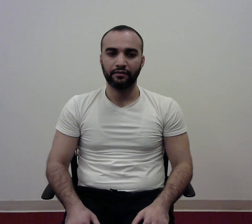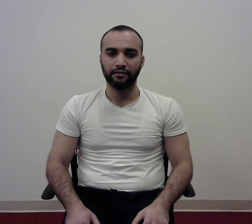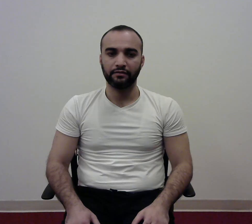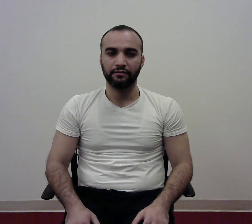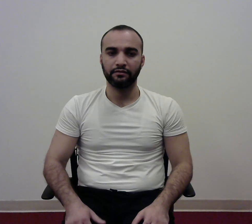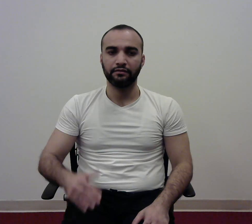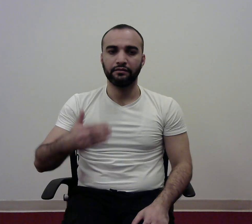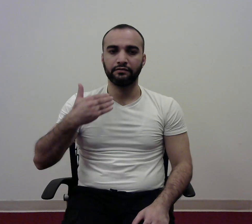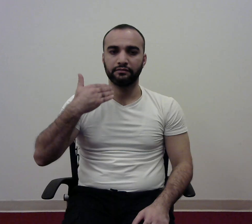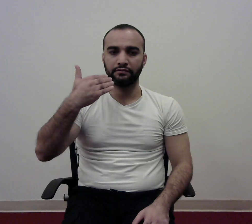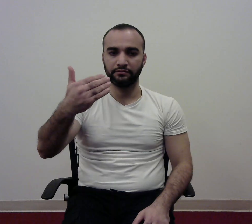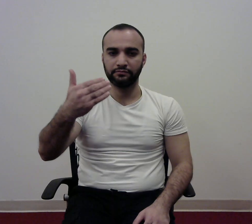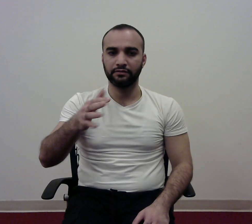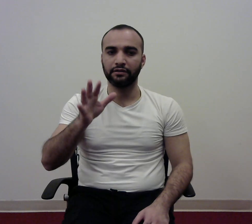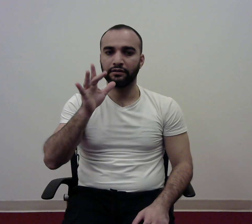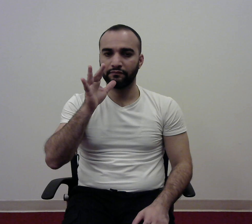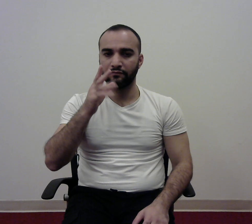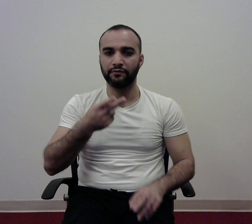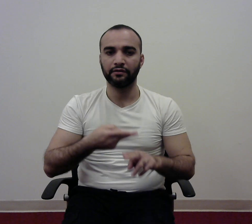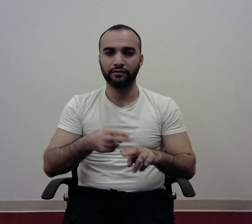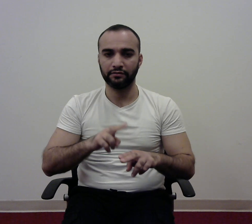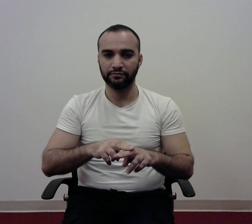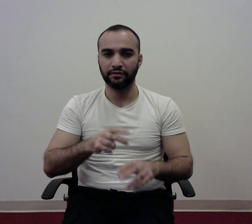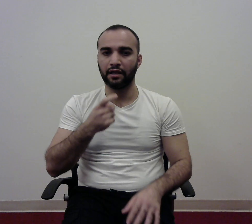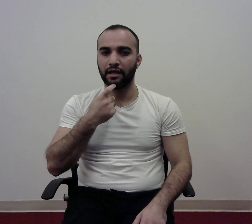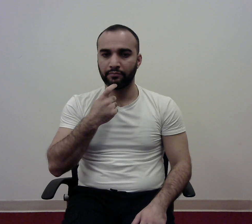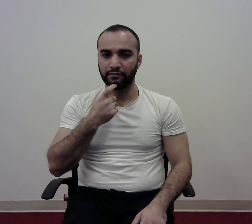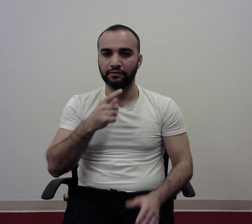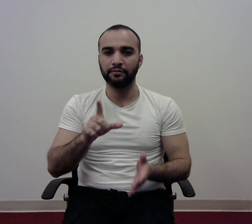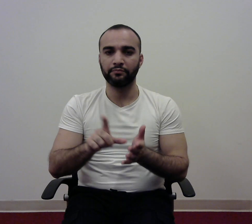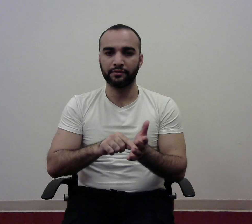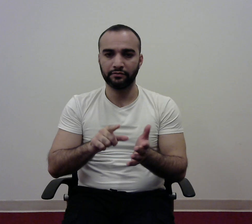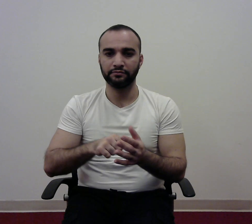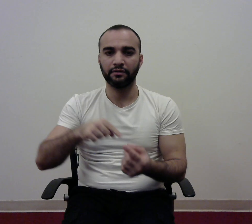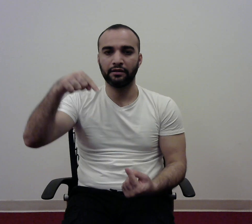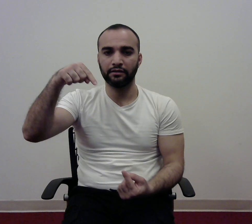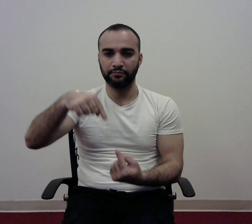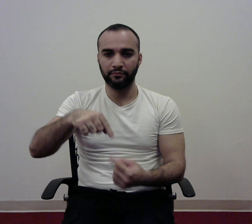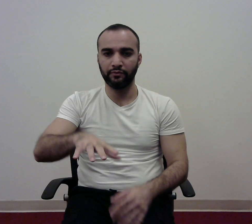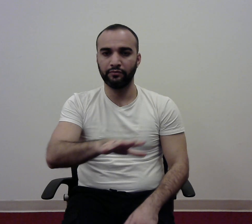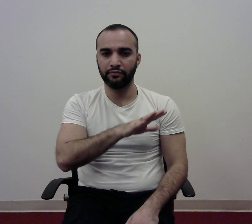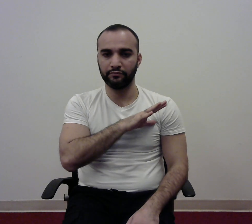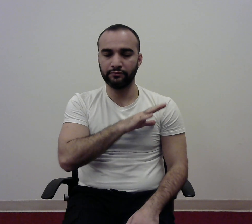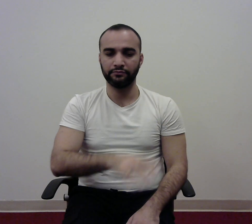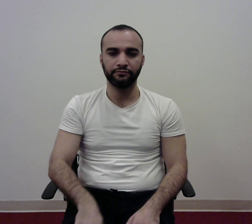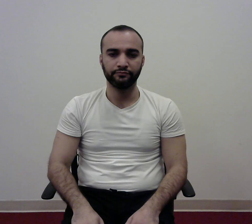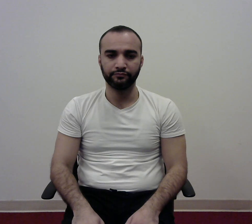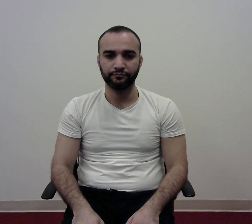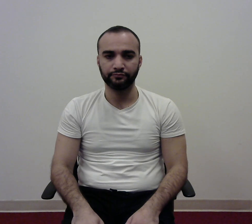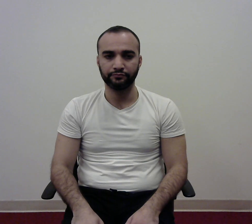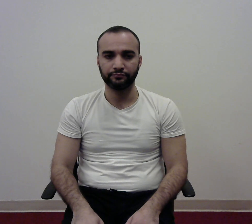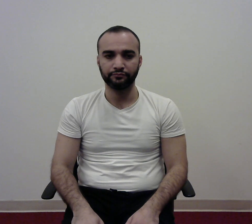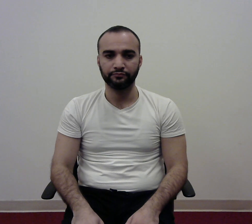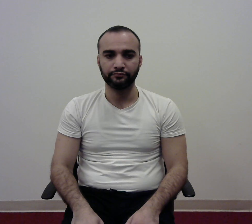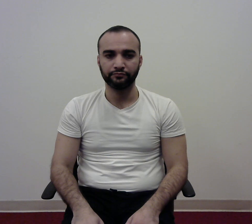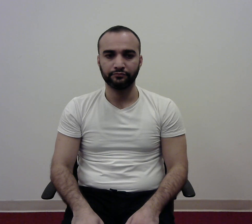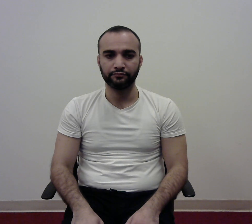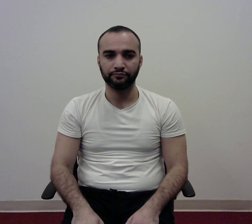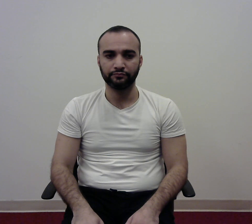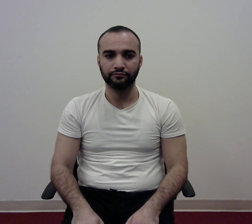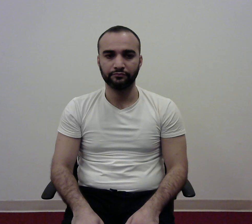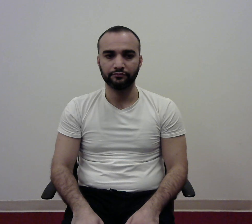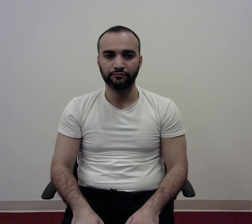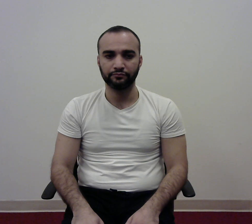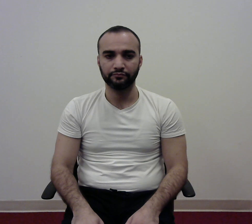Sizə yaşa görə əmək pensiyası təyin olunub